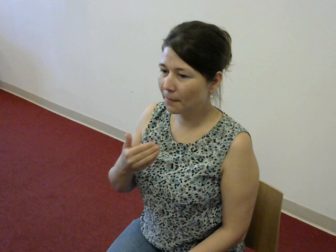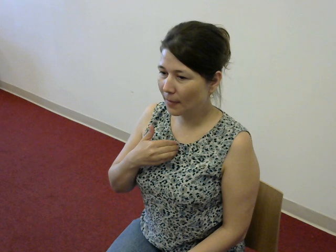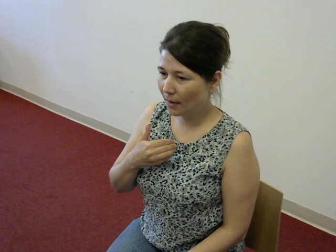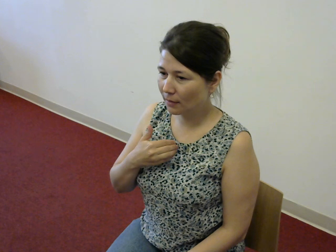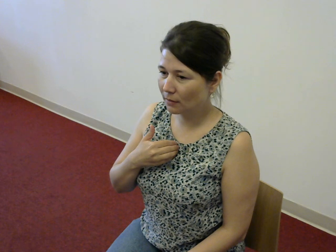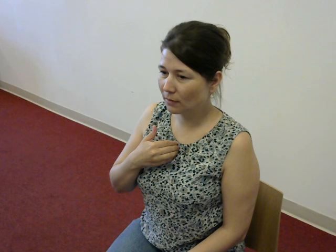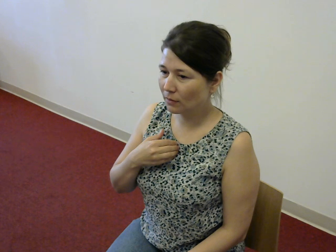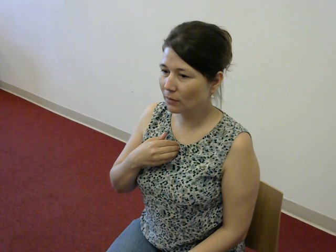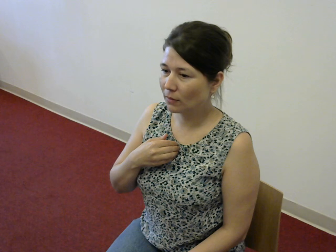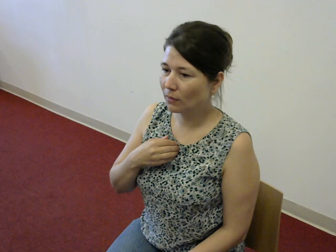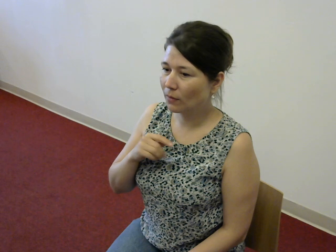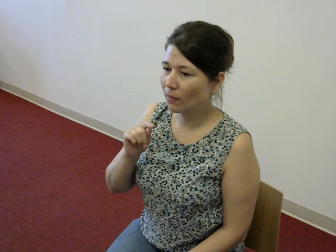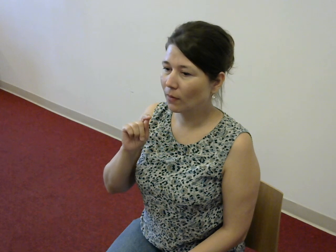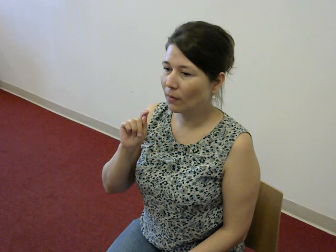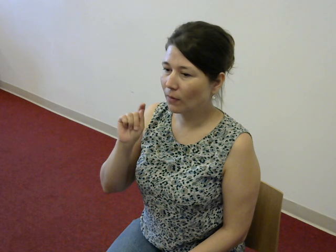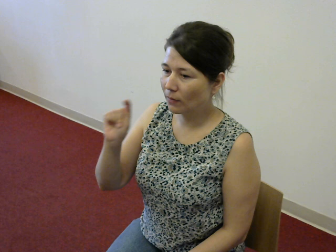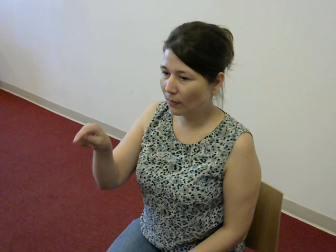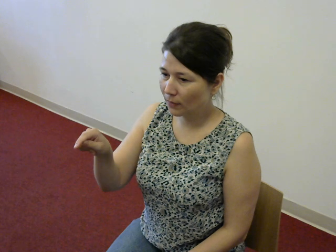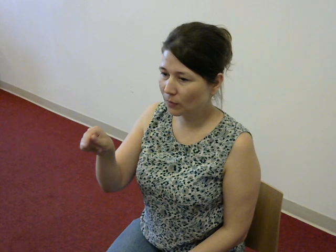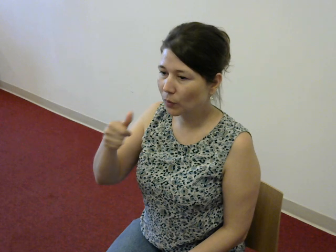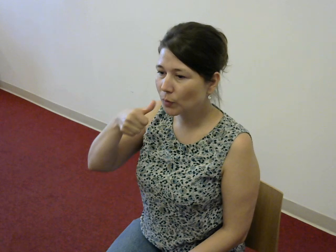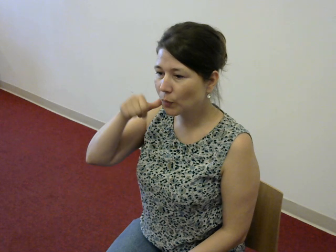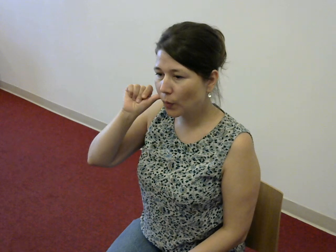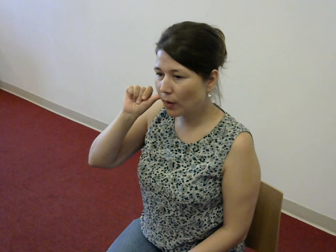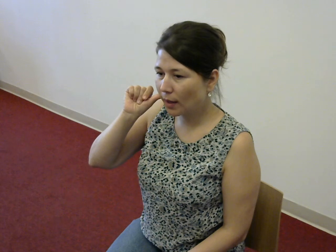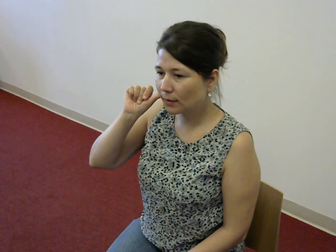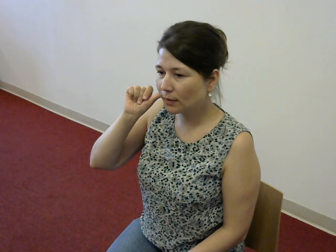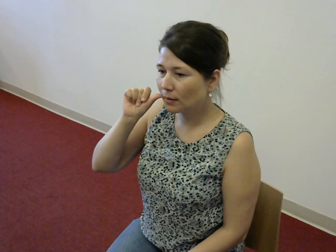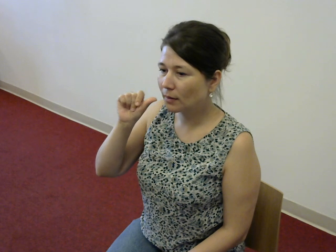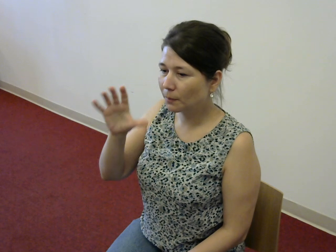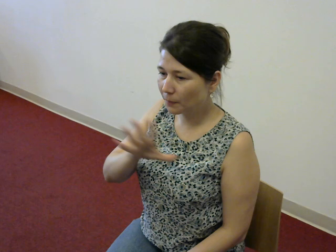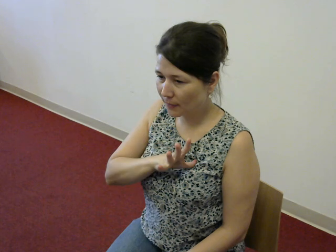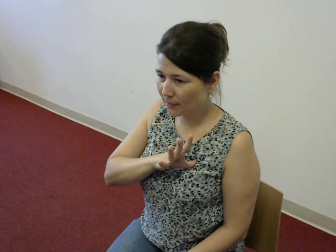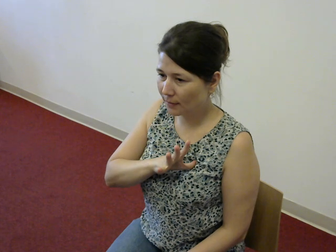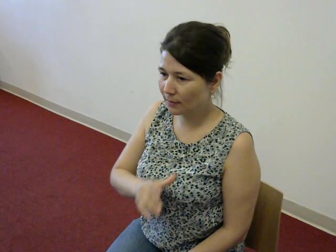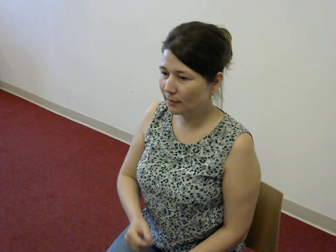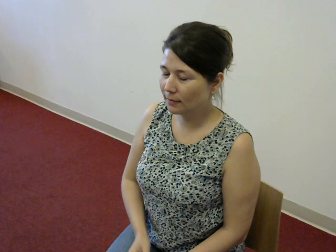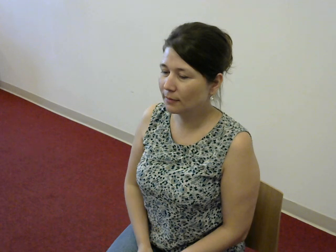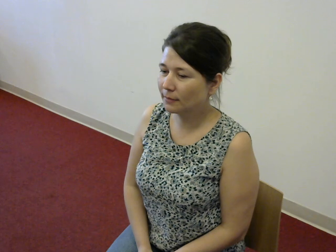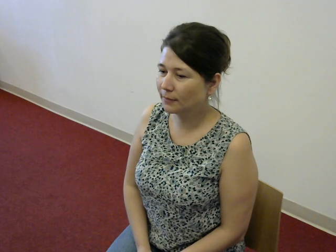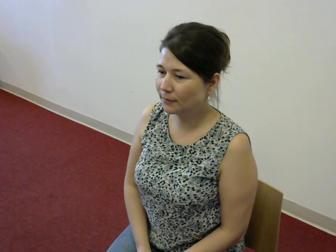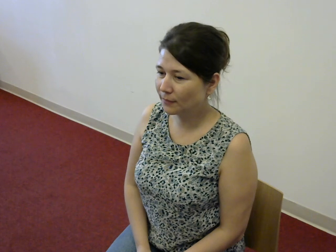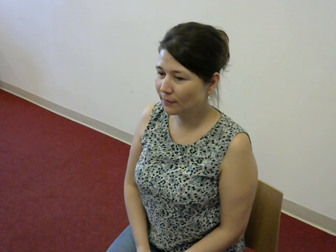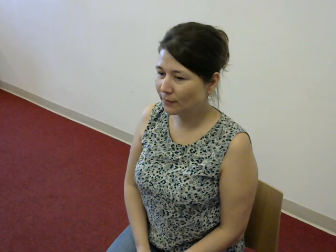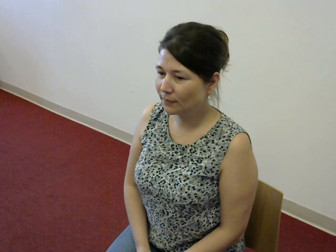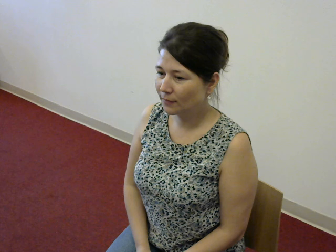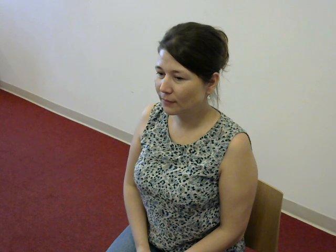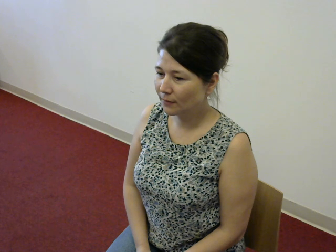Mən orda dünən olmuşam